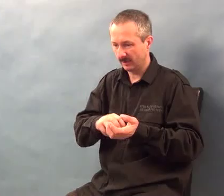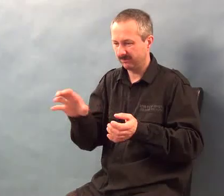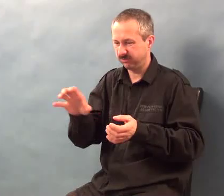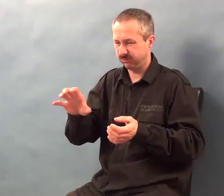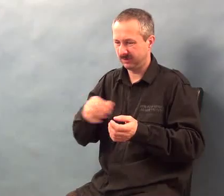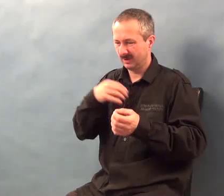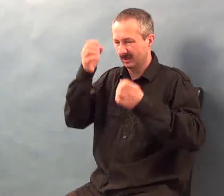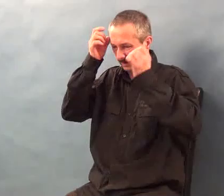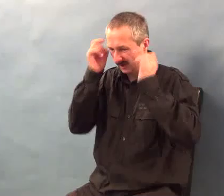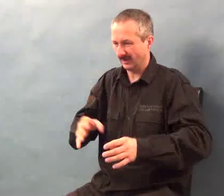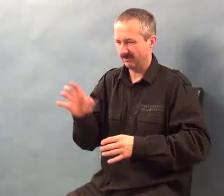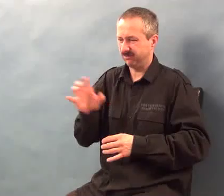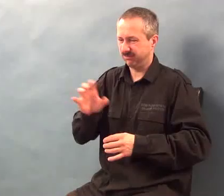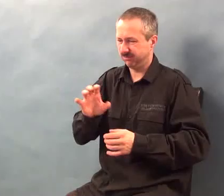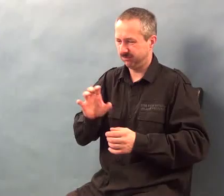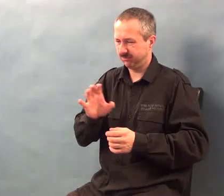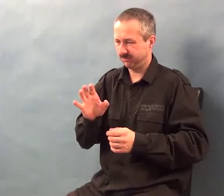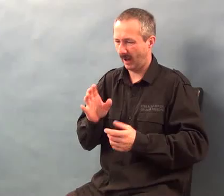Dzwoni budzik, jestem nerwowy.